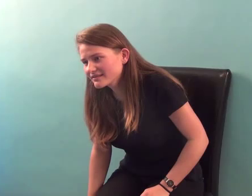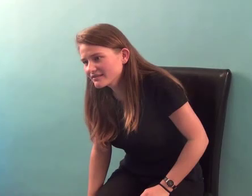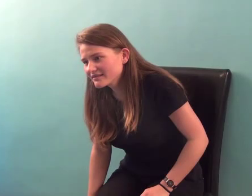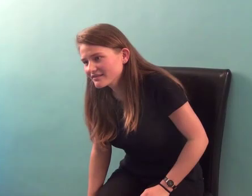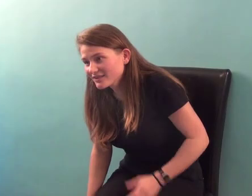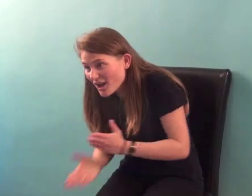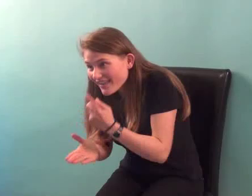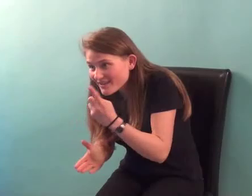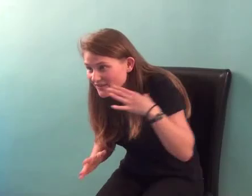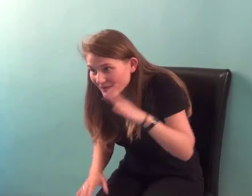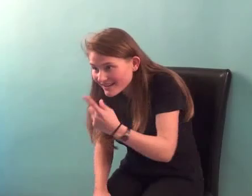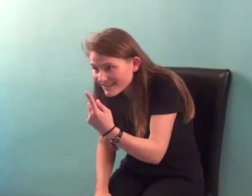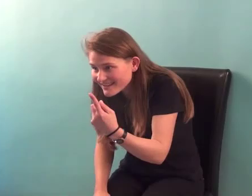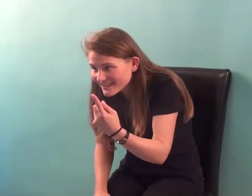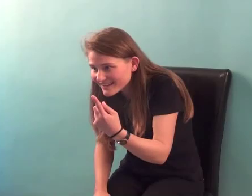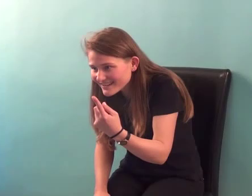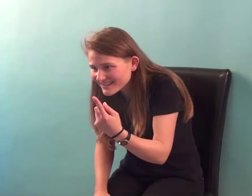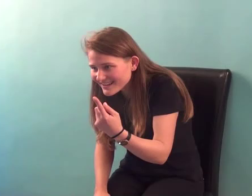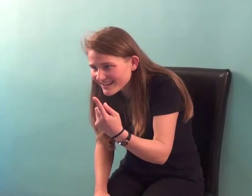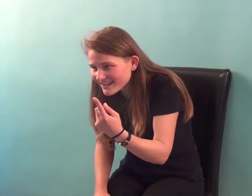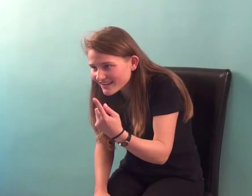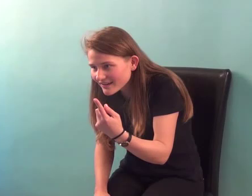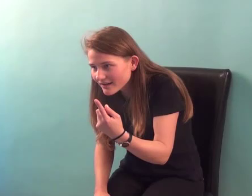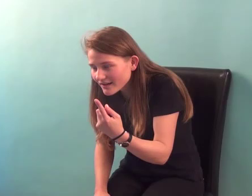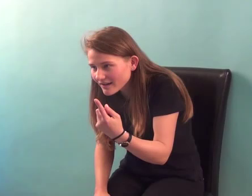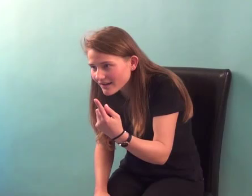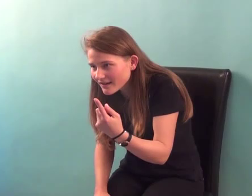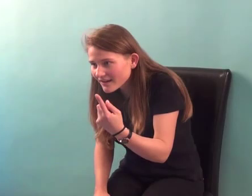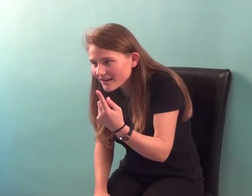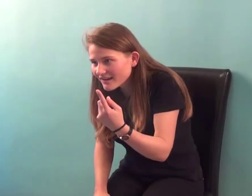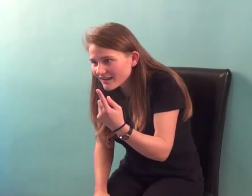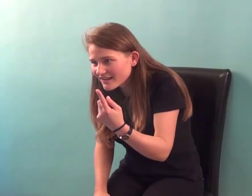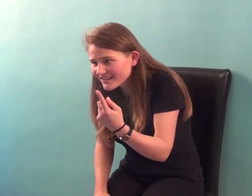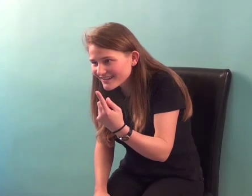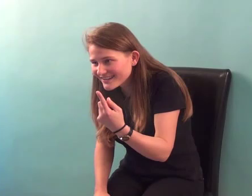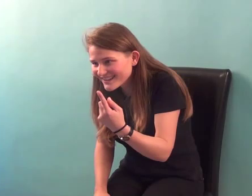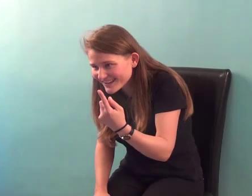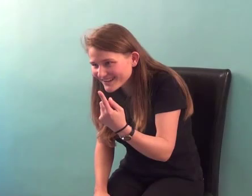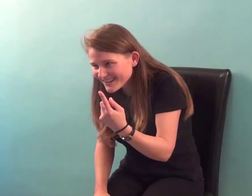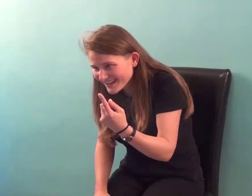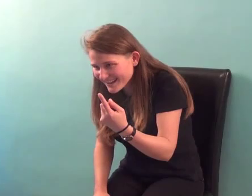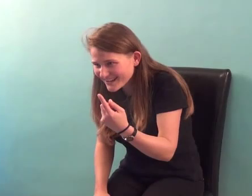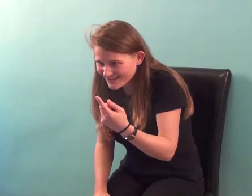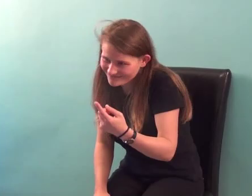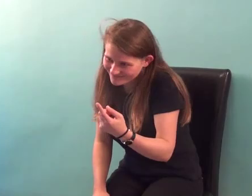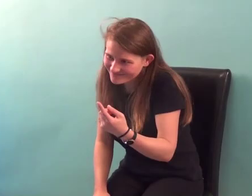Masz tylko jedno wolne?